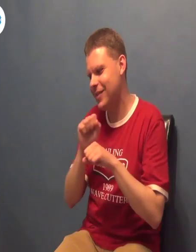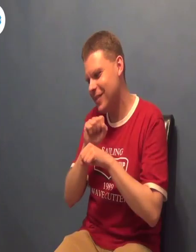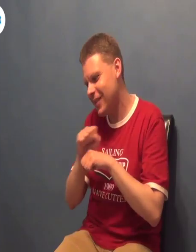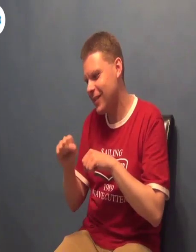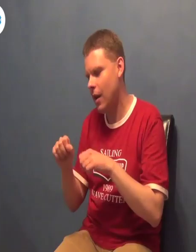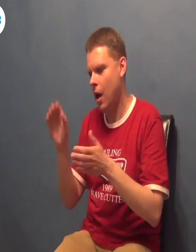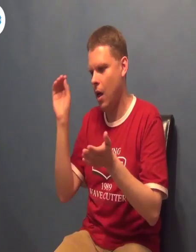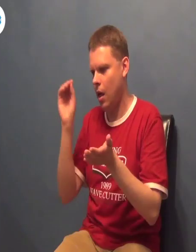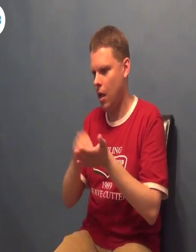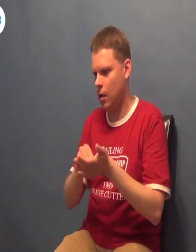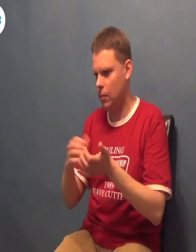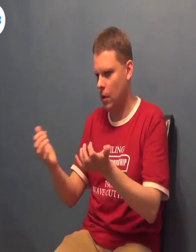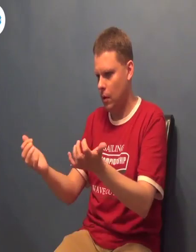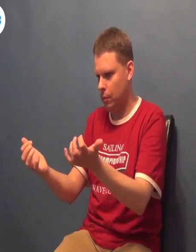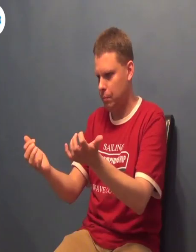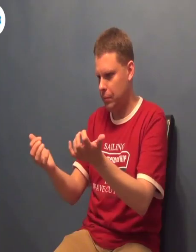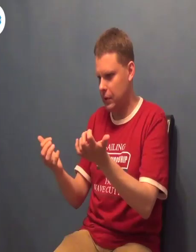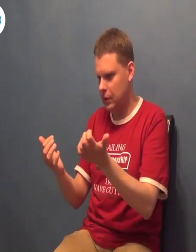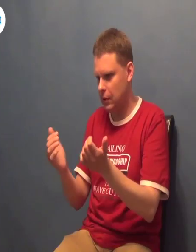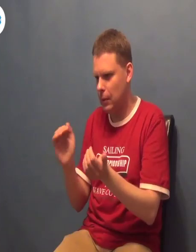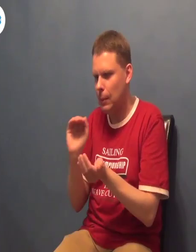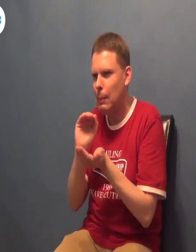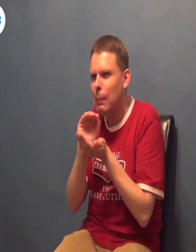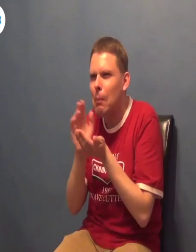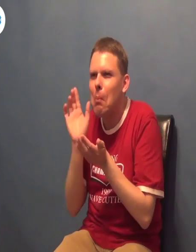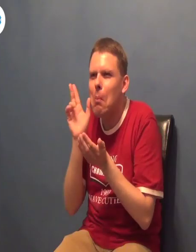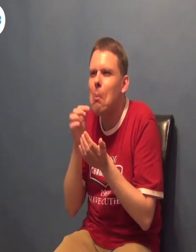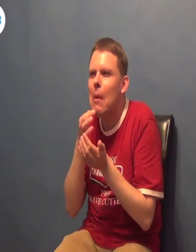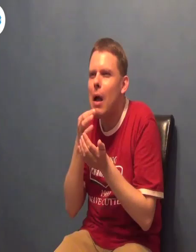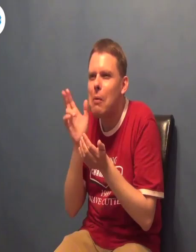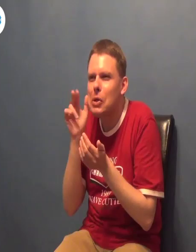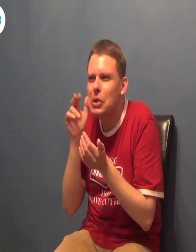I niespodziewanie pojawia się więcej żab, malutkie żabki.